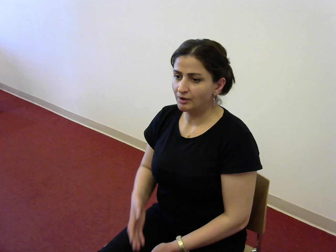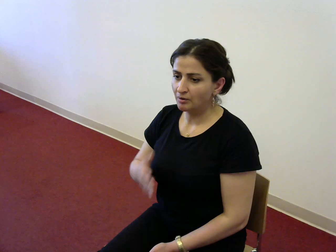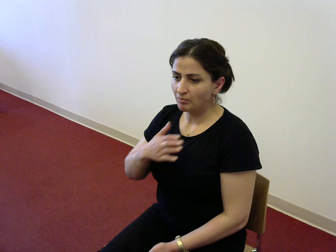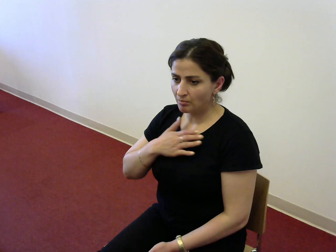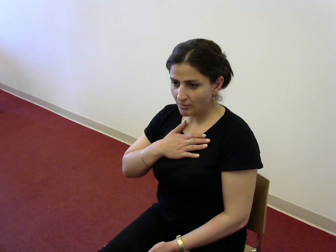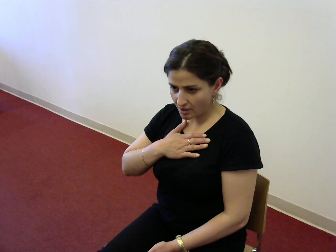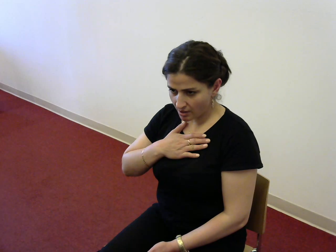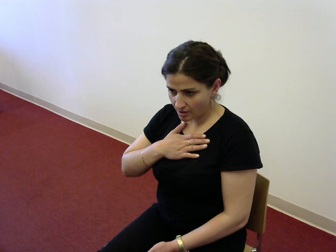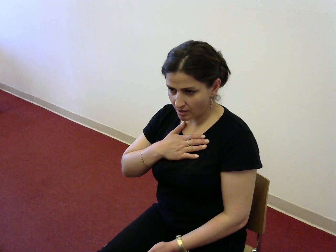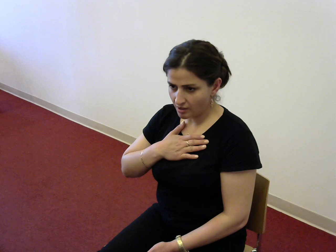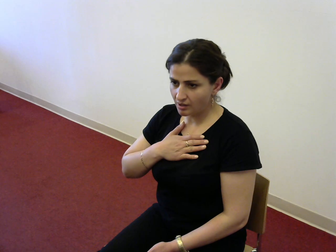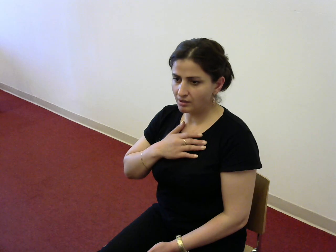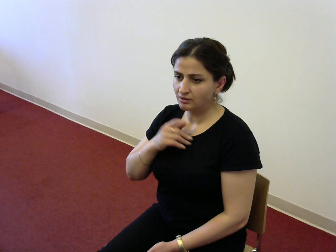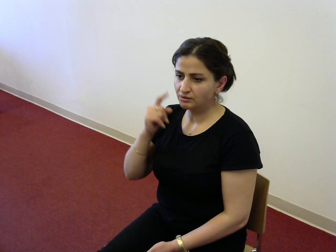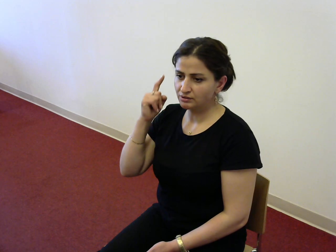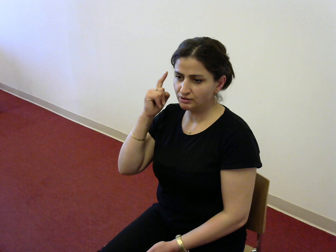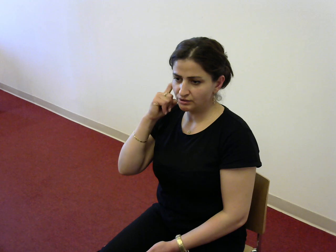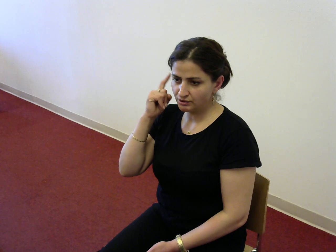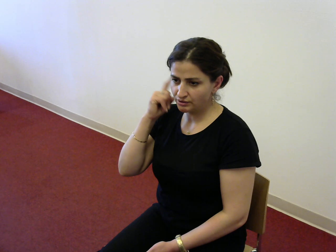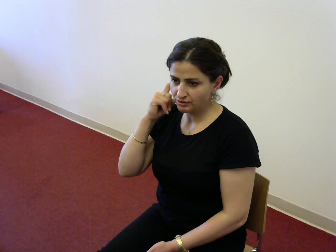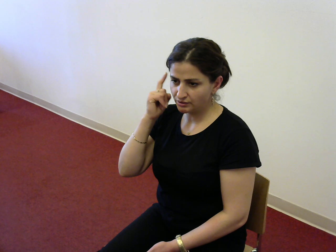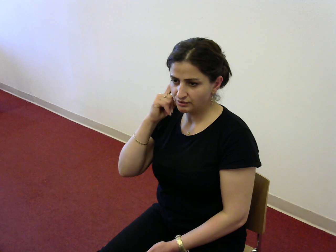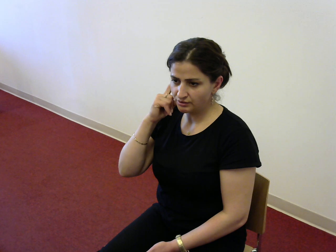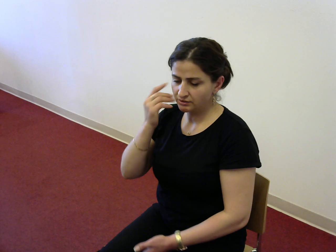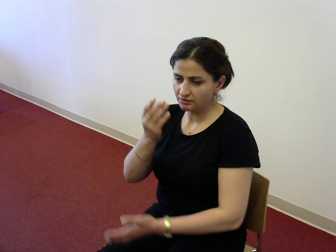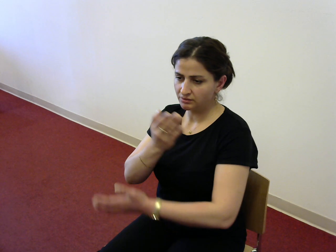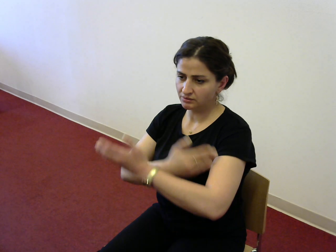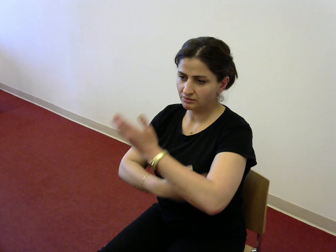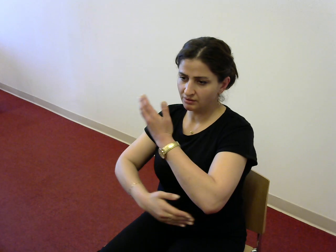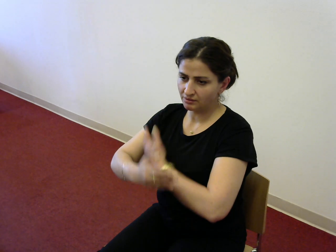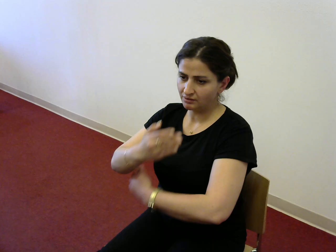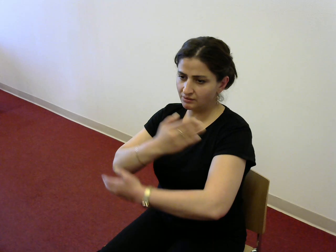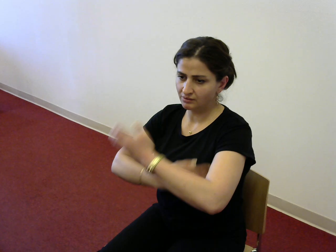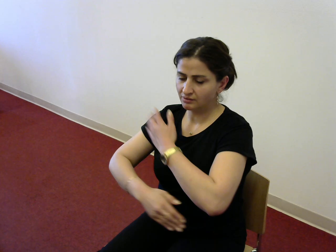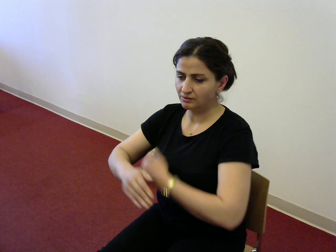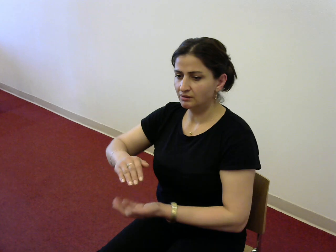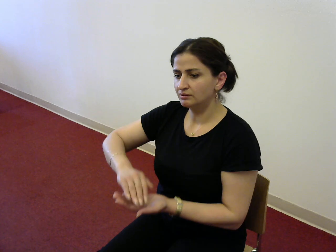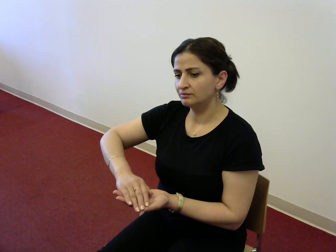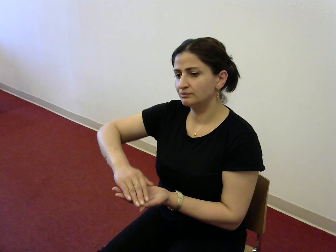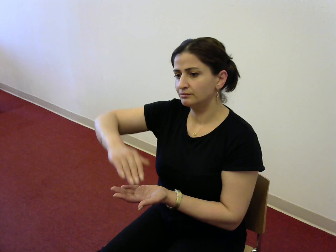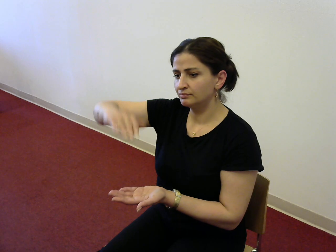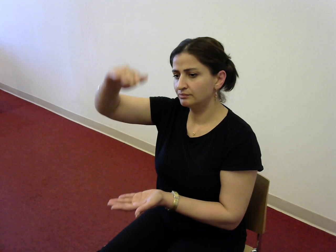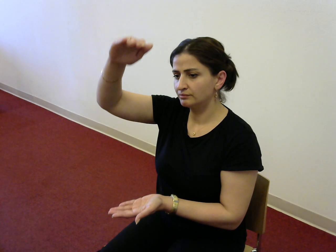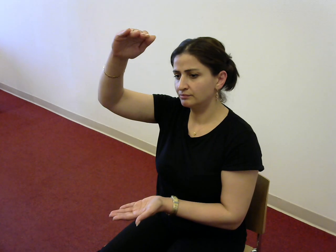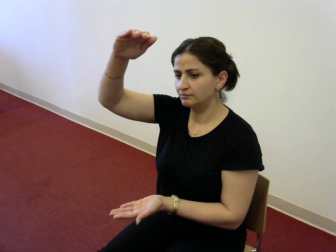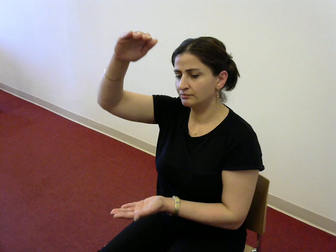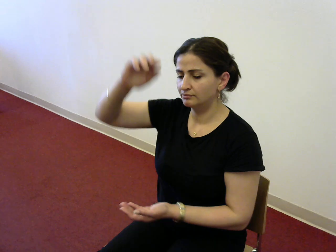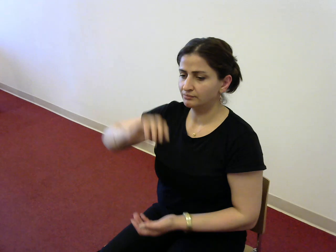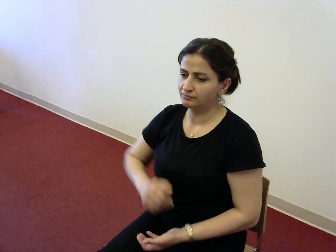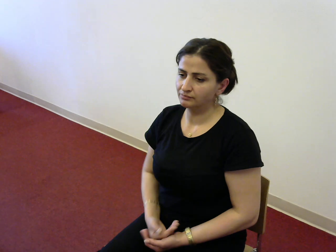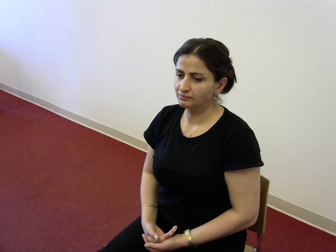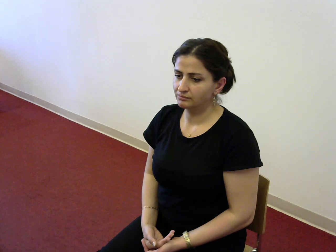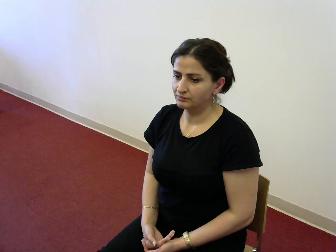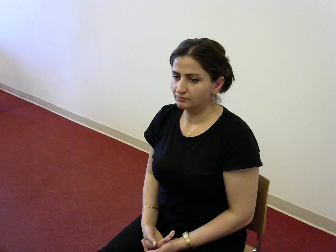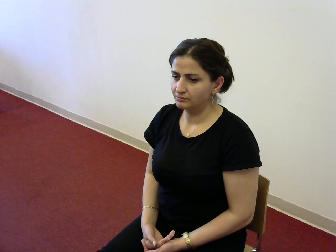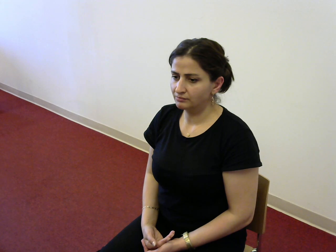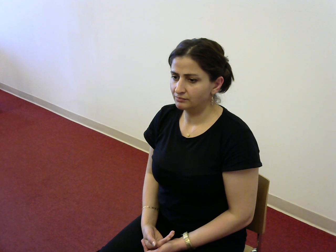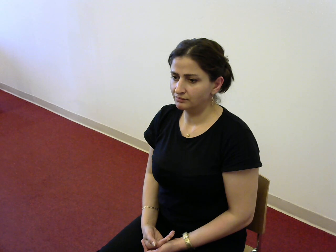Mənə III dərəcə müddətsiz əlillik verilib